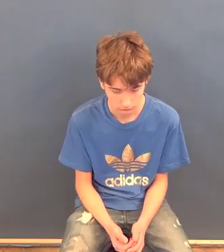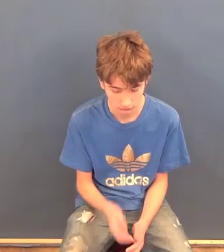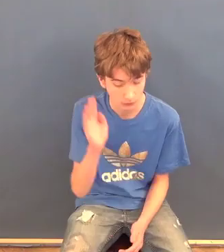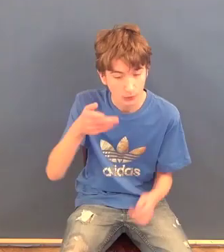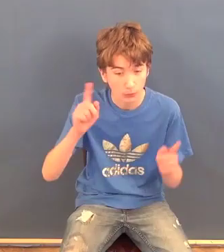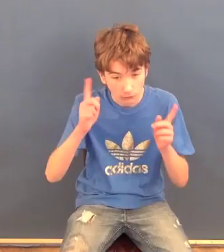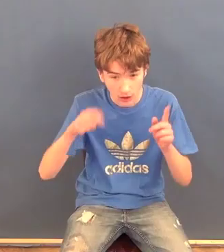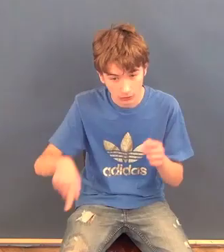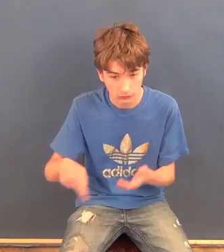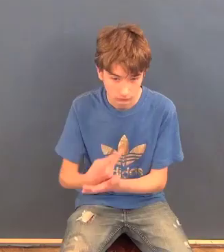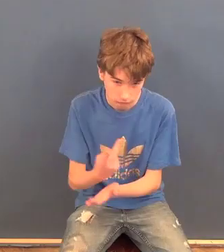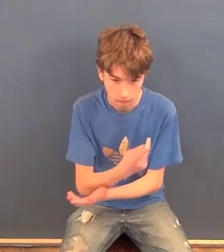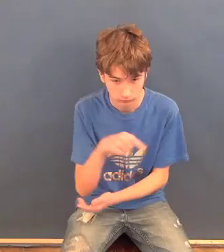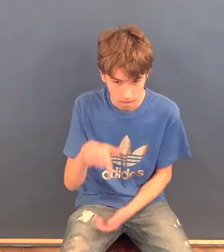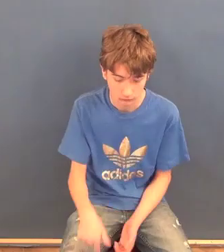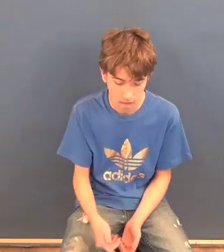Uwaga, niebezpieczeństwo upadku.